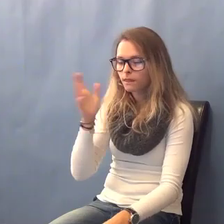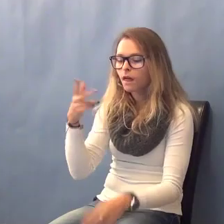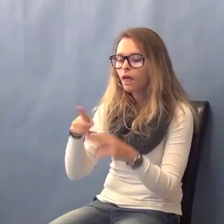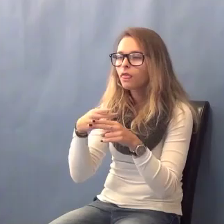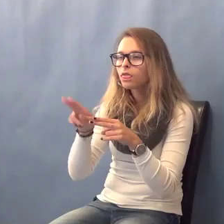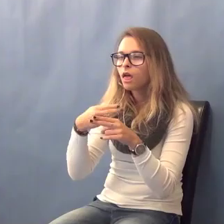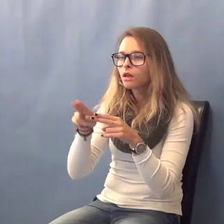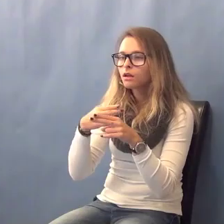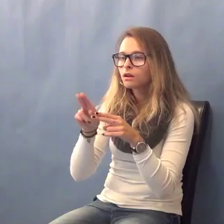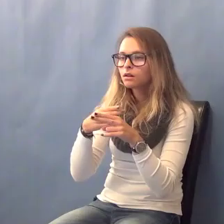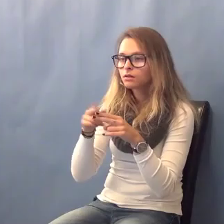Kiedy?